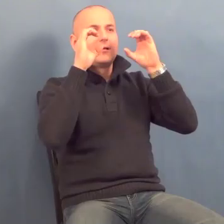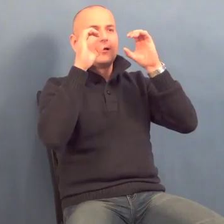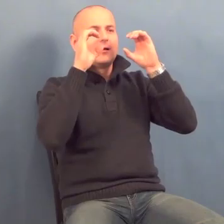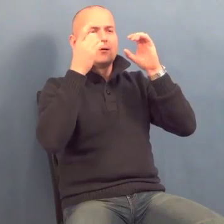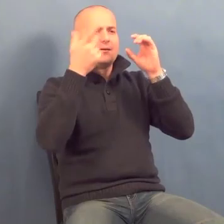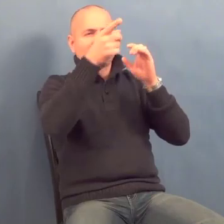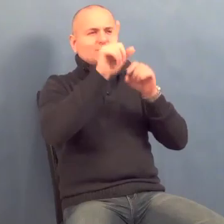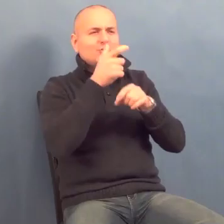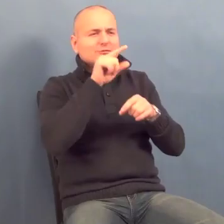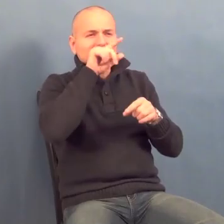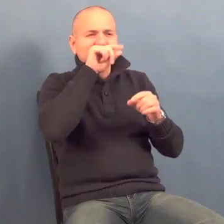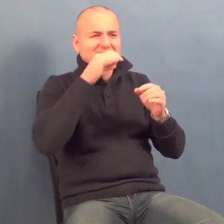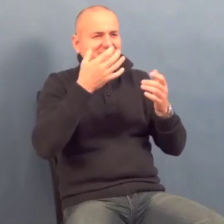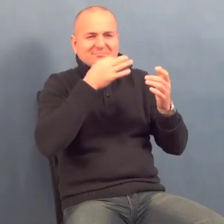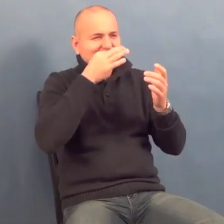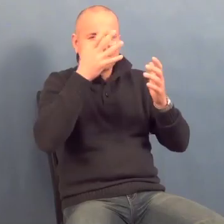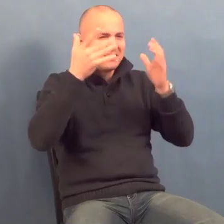Tamten ptaszek coś poprawia, ale nie wiem, co.